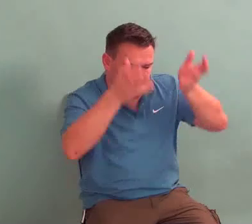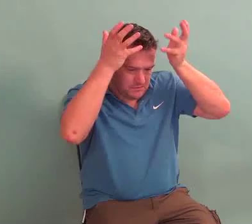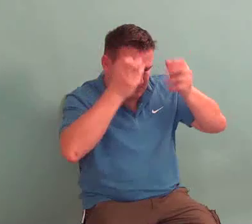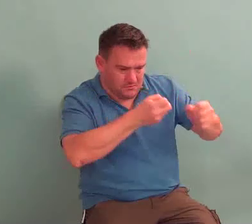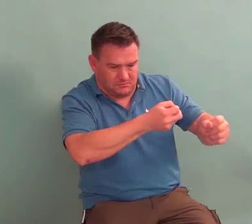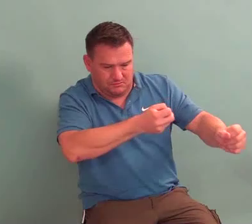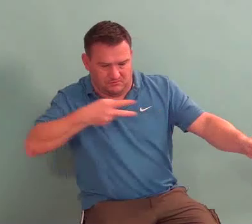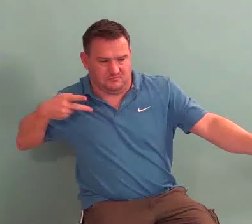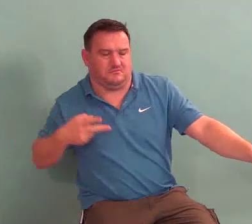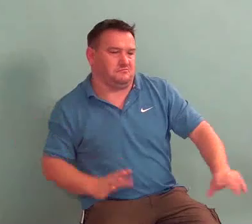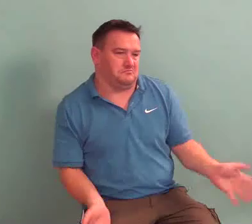Strzeliła i tyle.